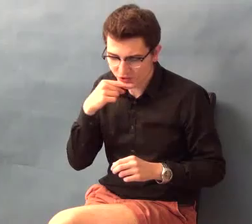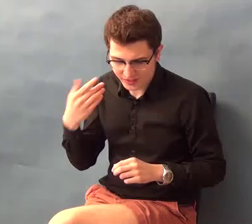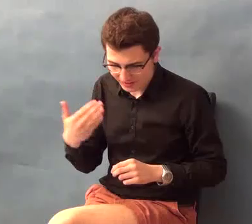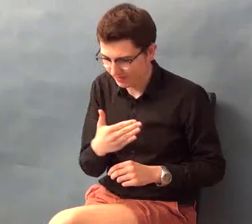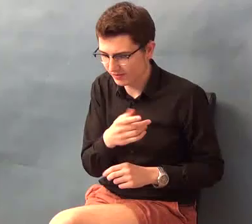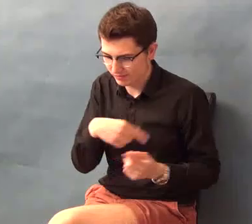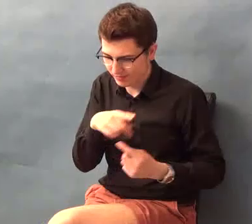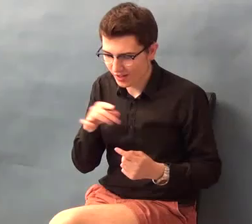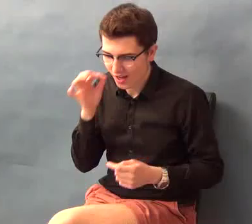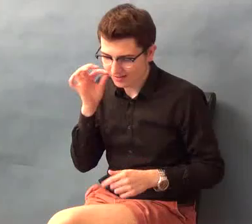Czerwona ryba pływa w koło.